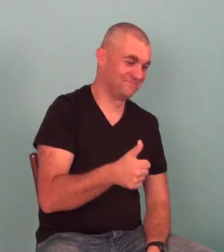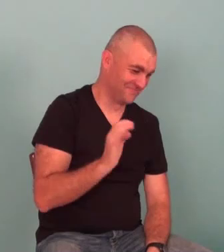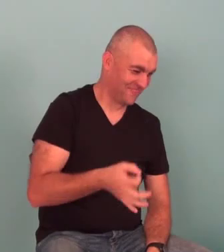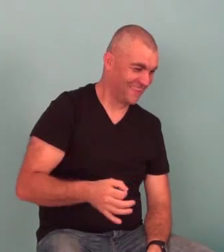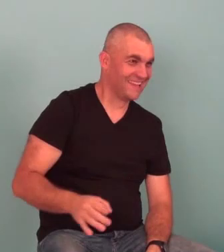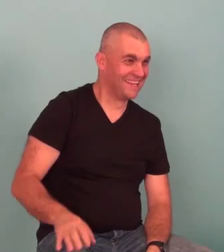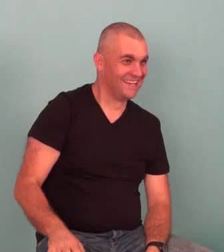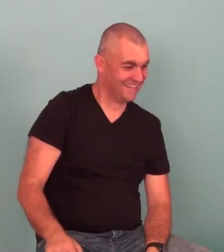Dobrze.